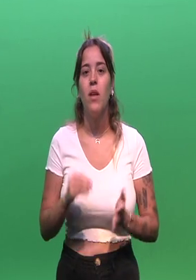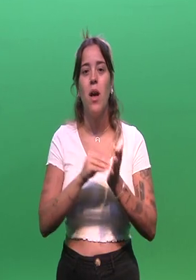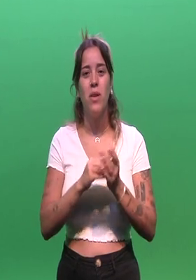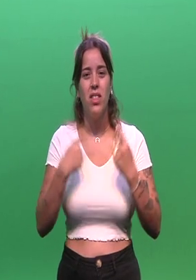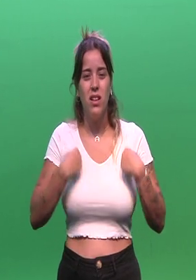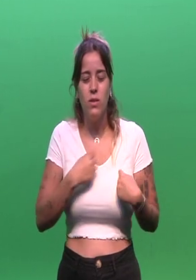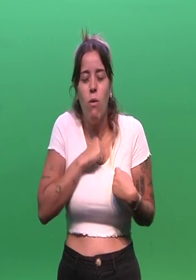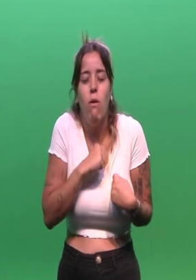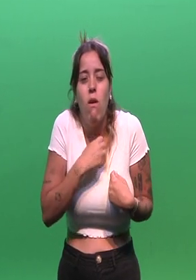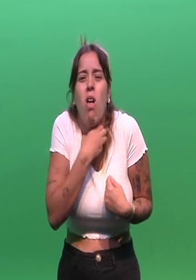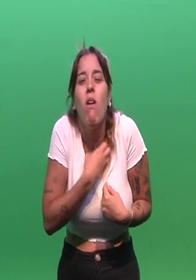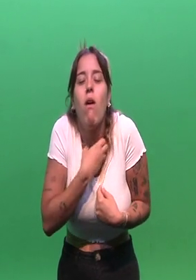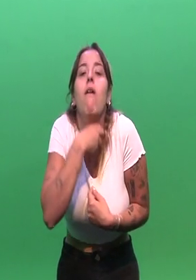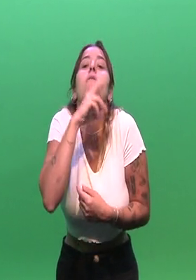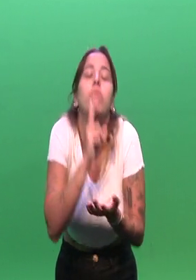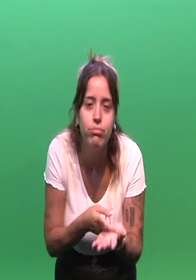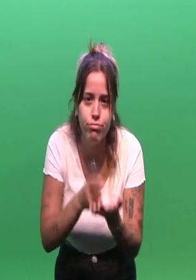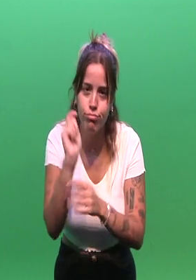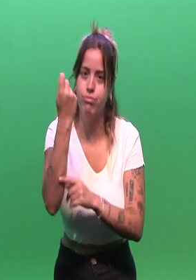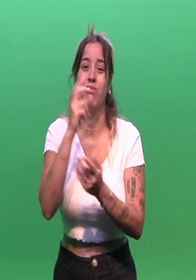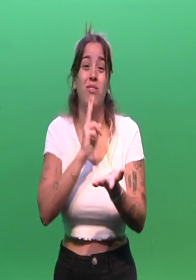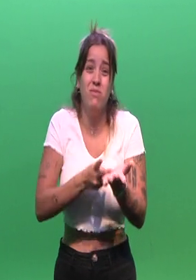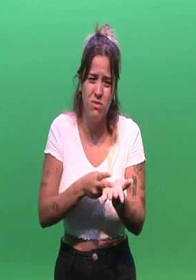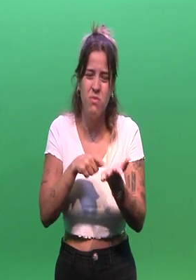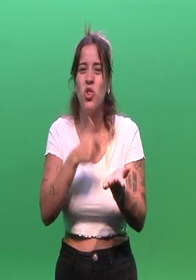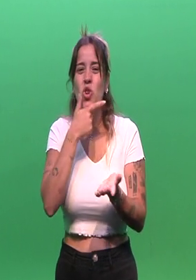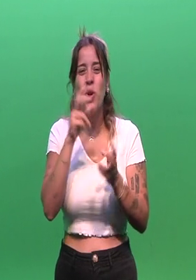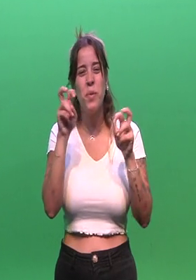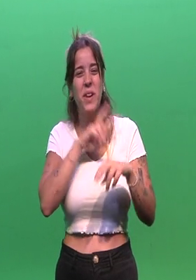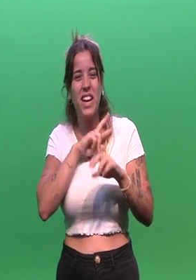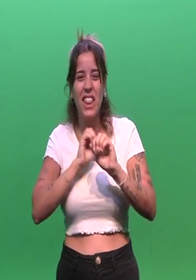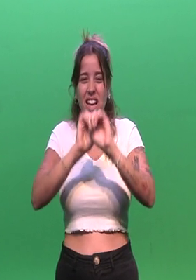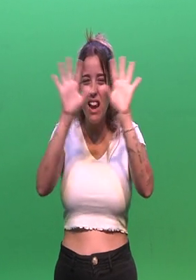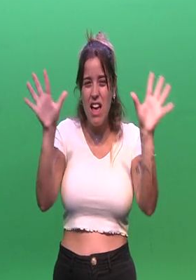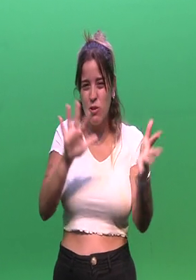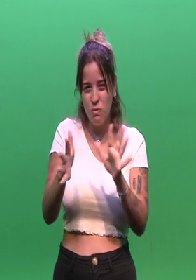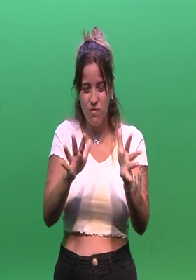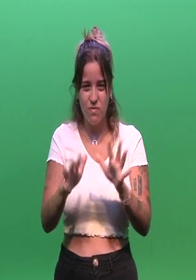De vegades, quan estic tossint sento que tinc un moc al pit i l'he d'escopir. Quan escupo veig que és de color verd clar, més o menys.